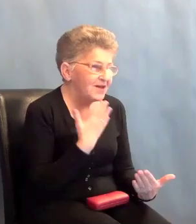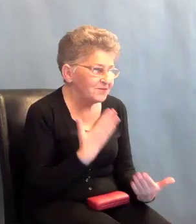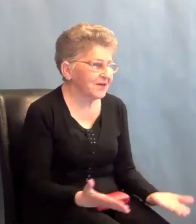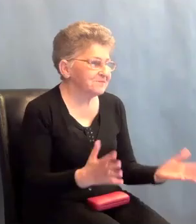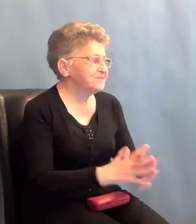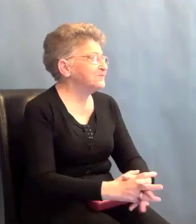Dziękuję.